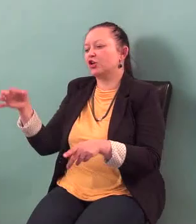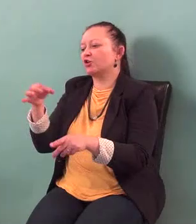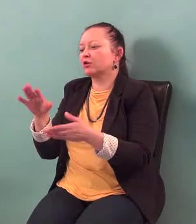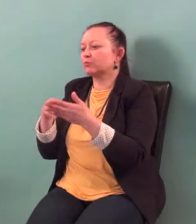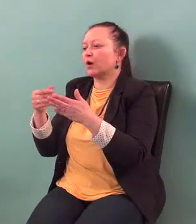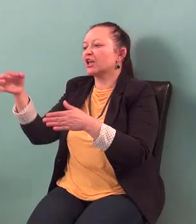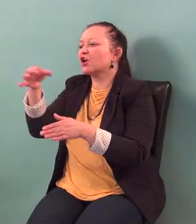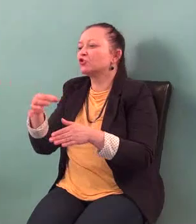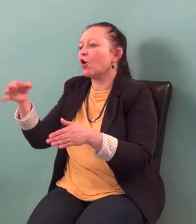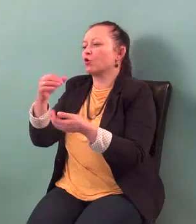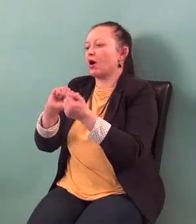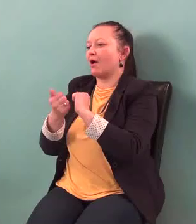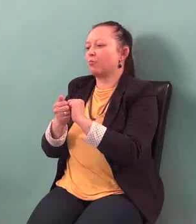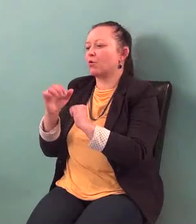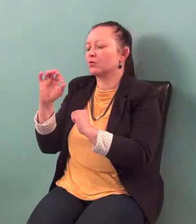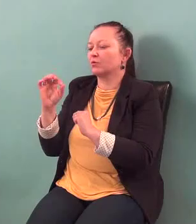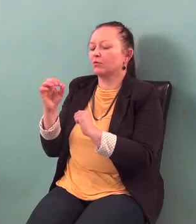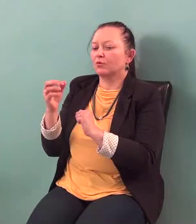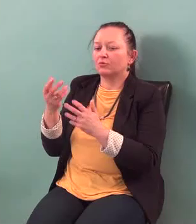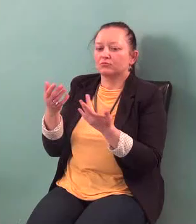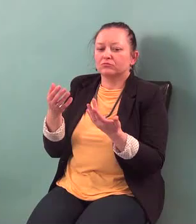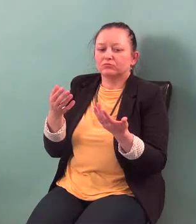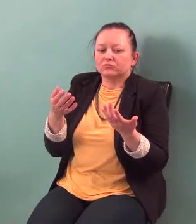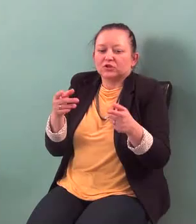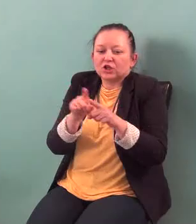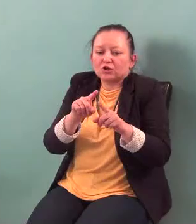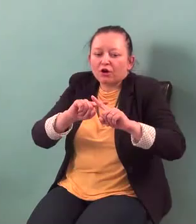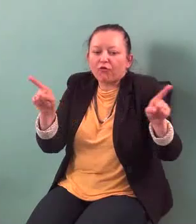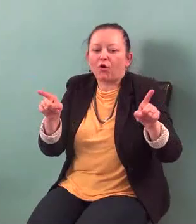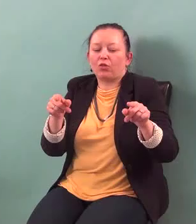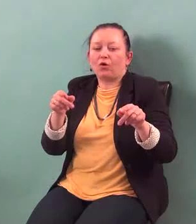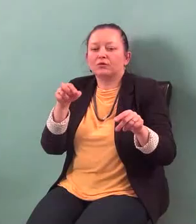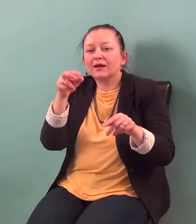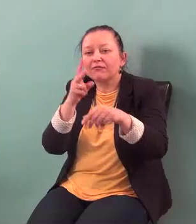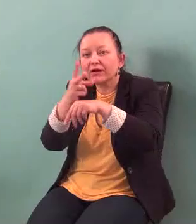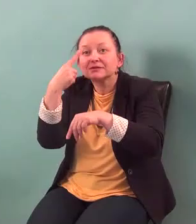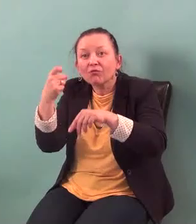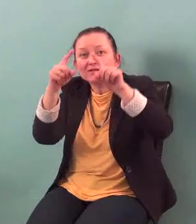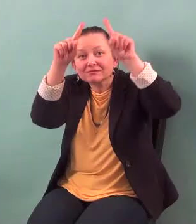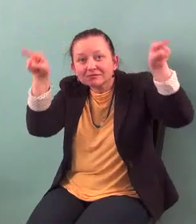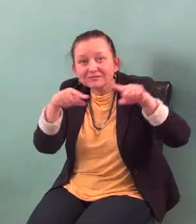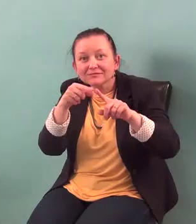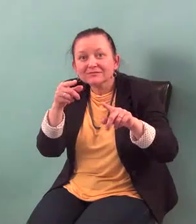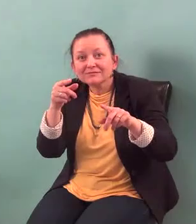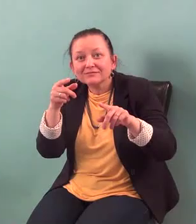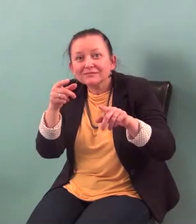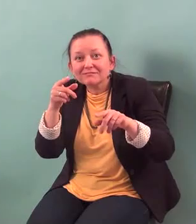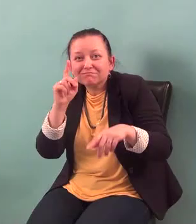Na przykład w jeziorze albo... tak samo nie wolno wchodzić jak widać znak zakazu, kiedy ktoś go widzi, a mimo to ignoruje ten znak.